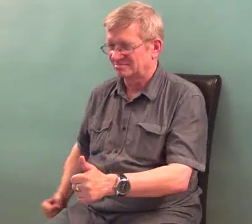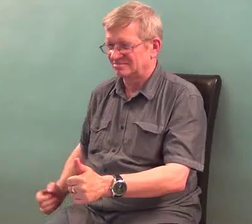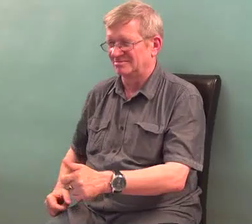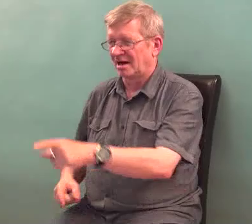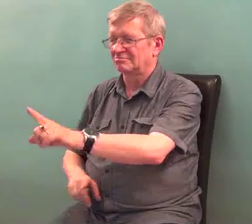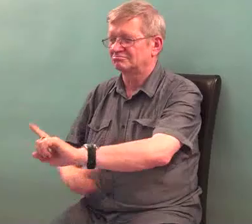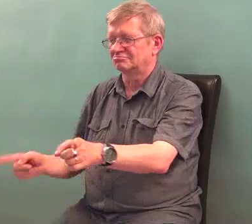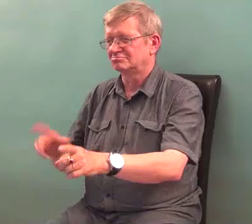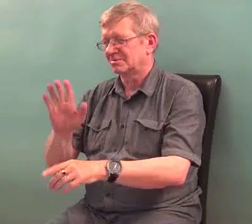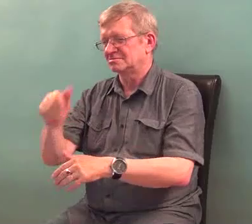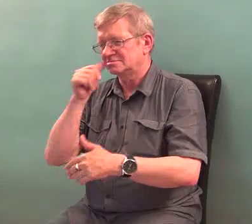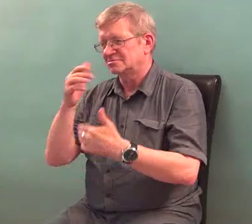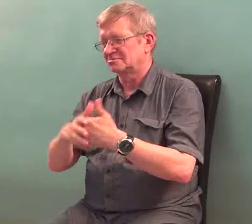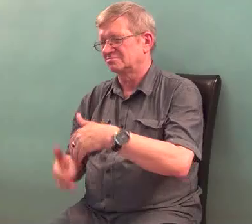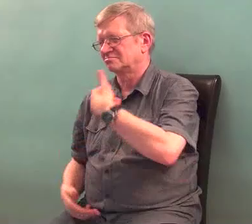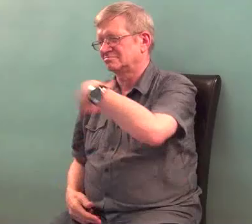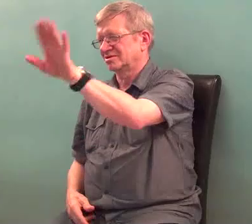A tobie nie wolno, bo masz żonę.